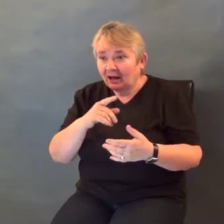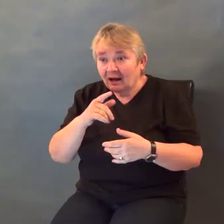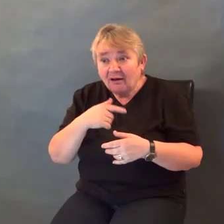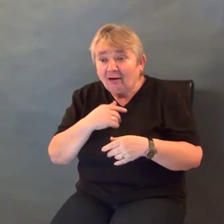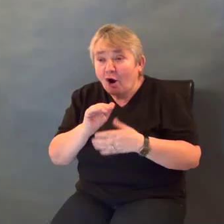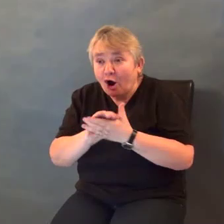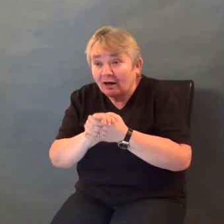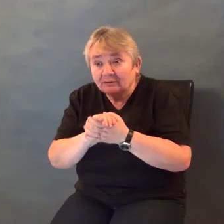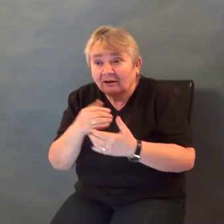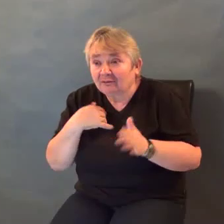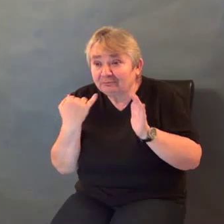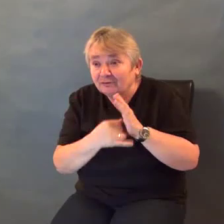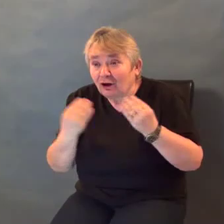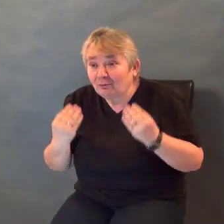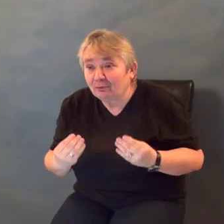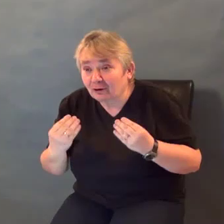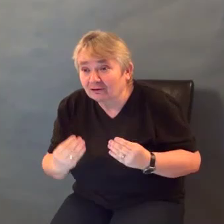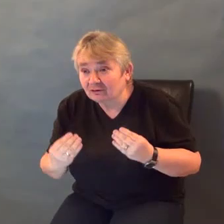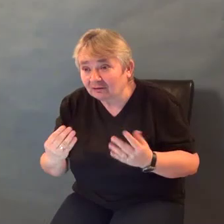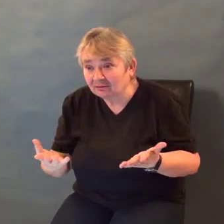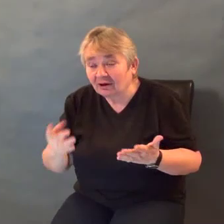Kolega ma urodziny, nie mogę opuścić.